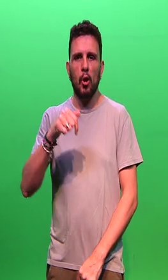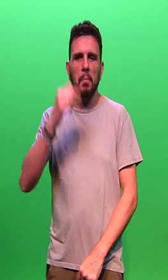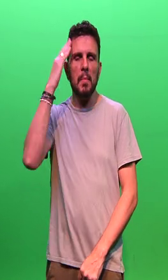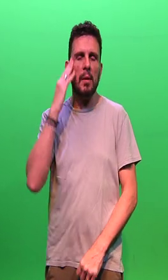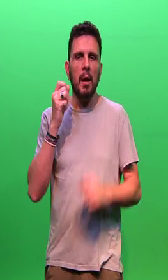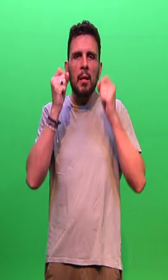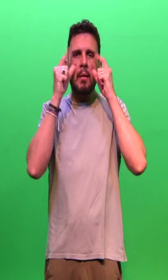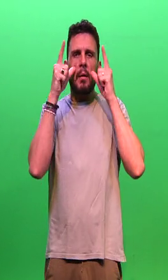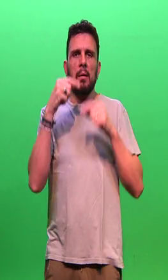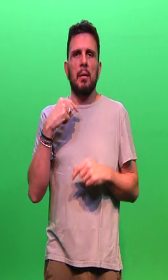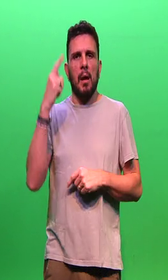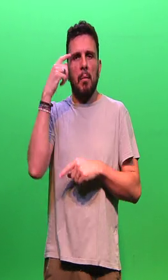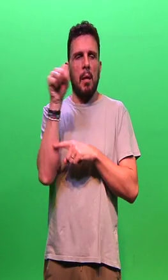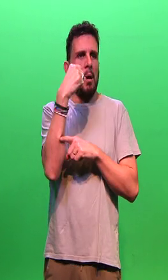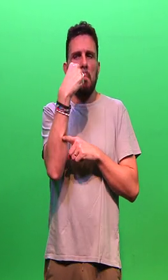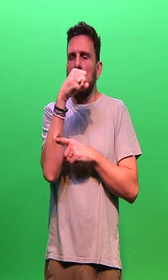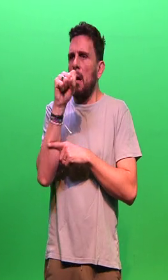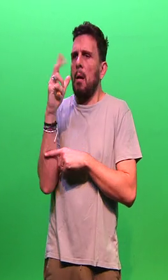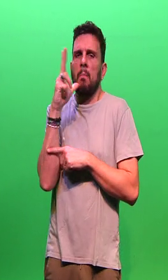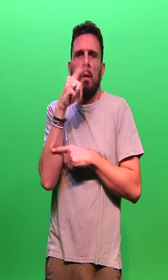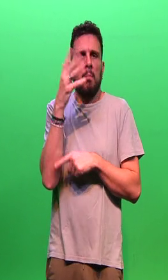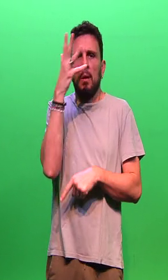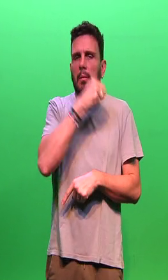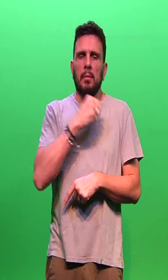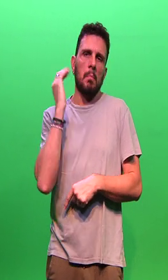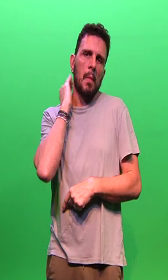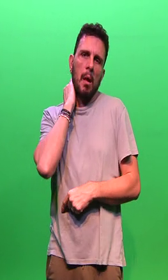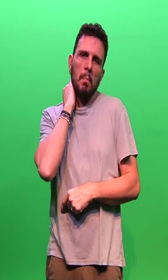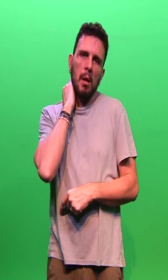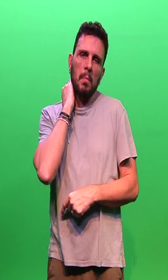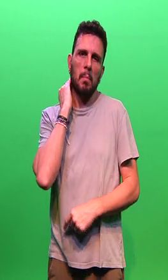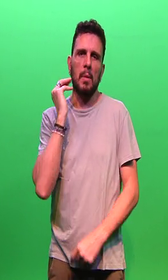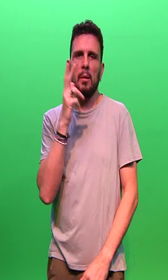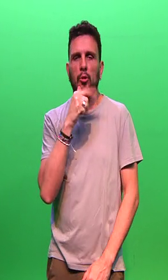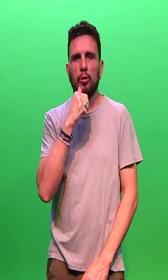Avui al matí, quan m'he llevat, no podia girar el cap, em fa molt de mal.